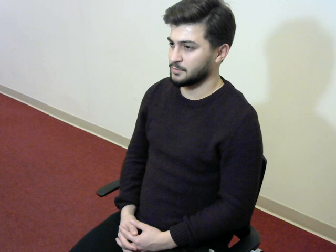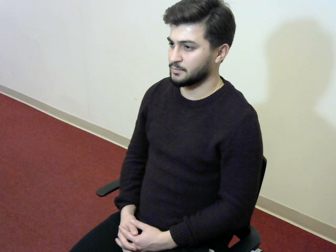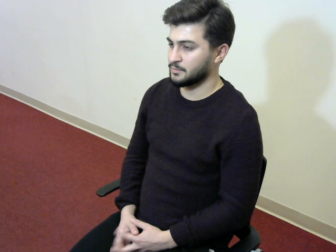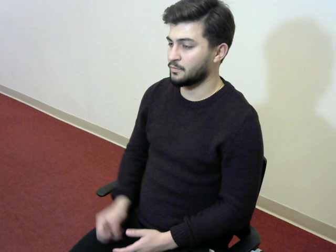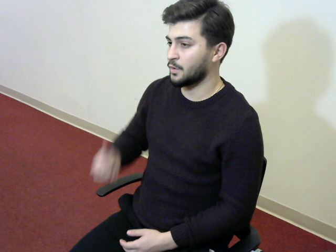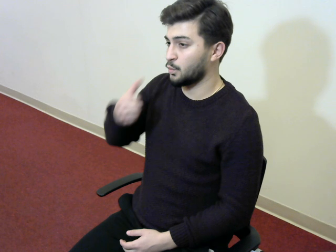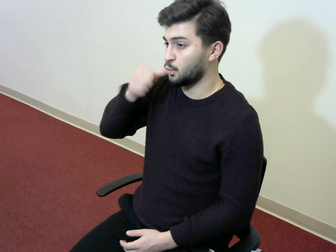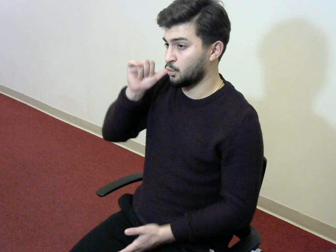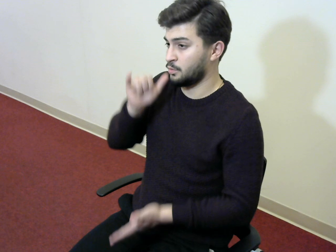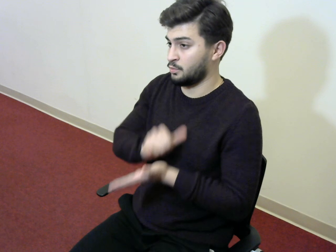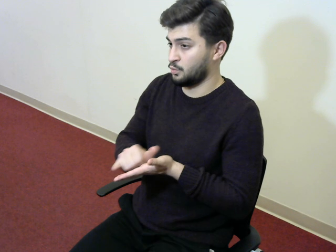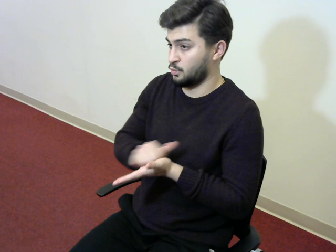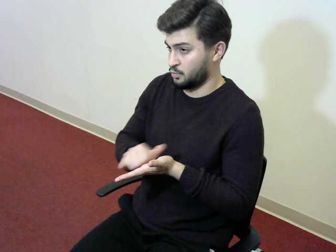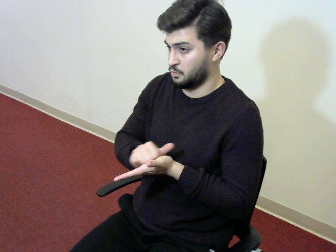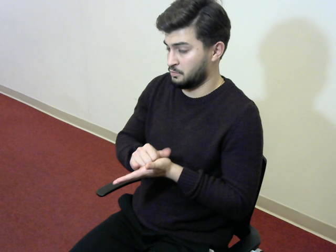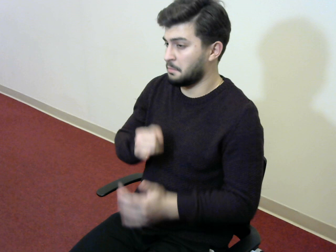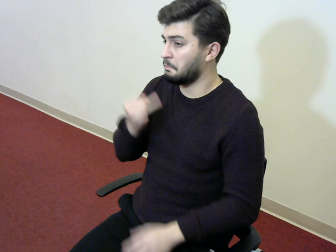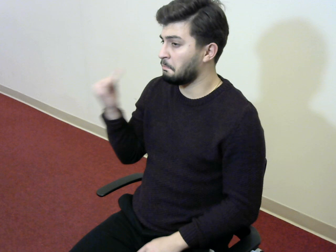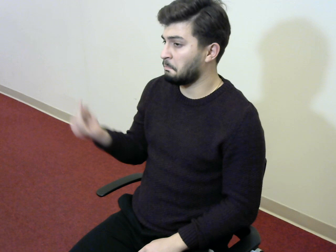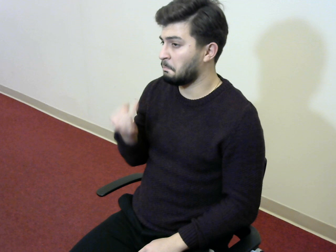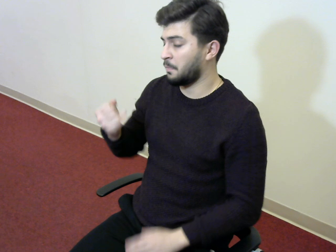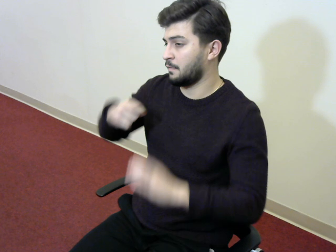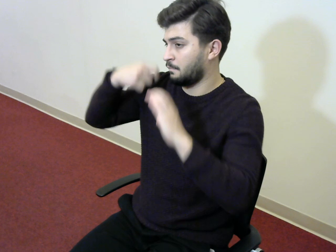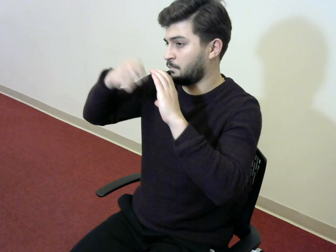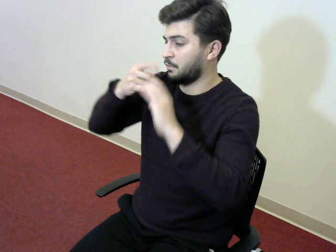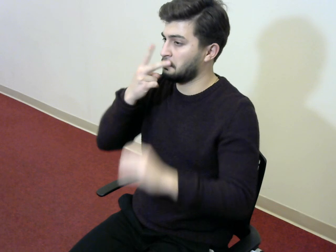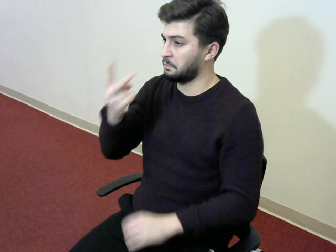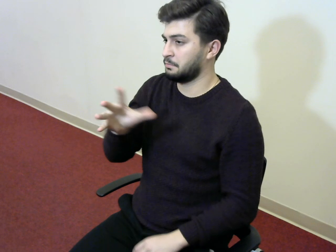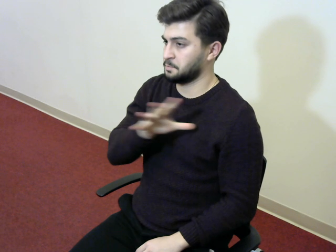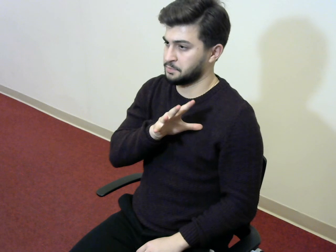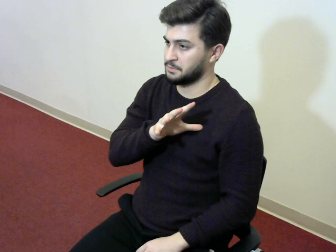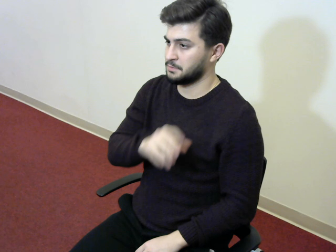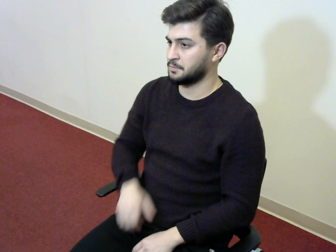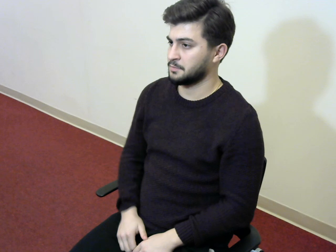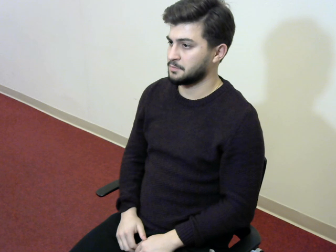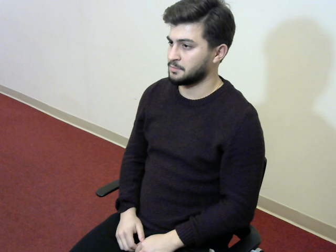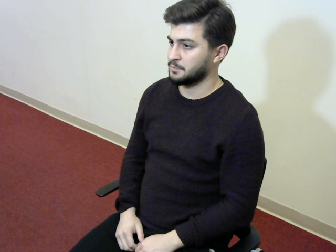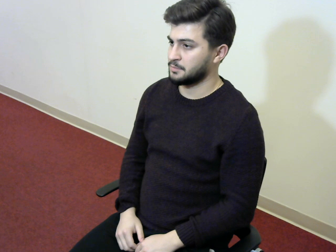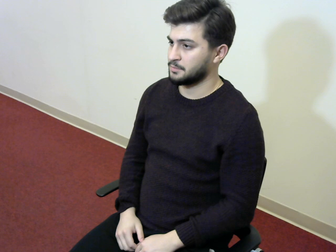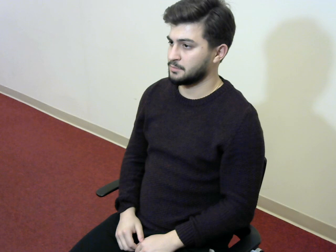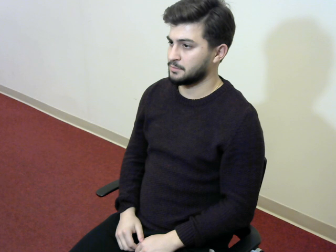Dünən YouTube da maraqlı videoya baxmışam